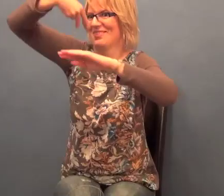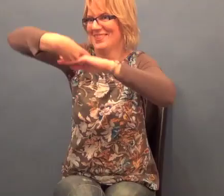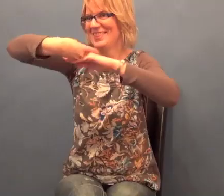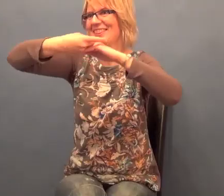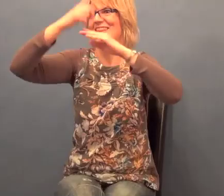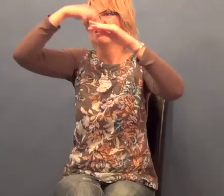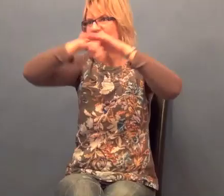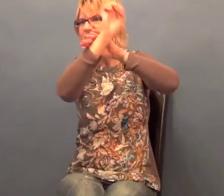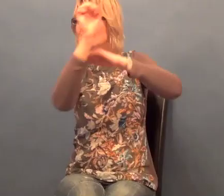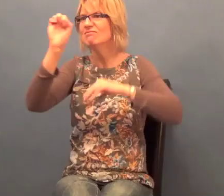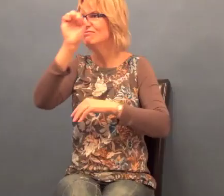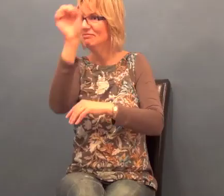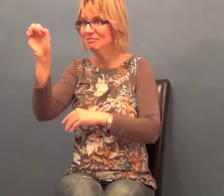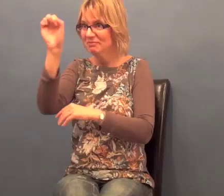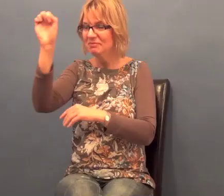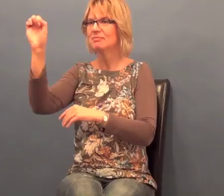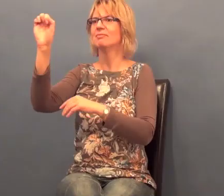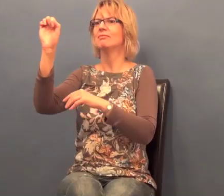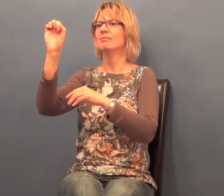Jeleń zareagował.